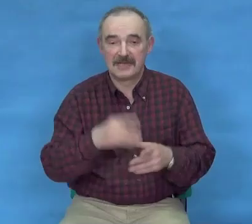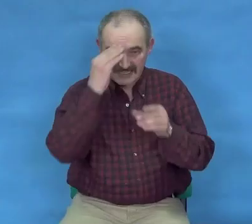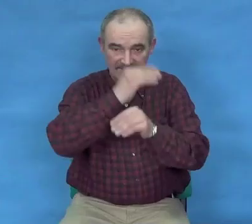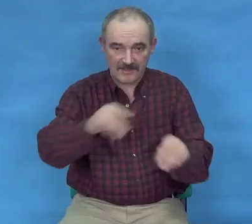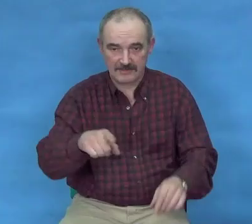Żeby wszystkich uprzedzić.